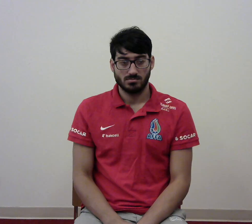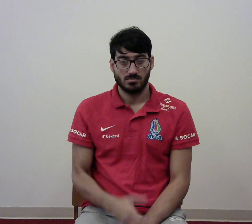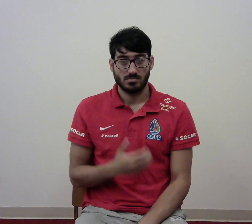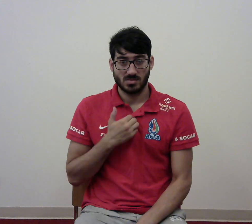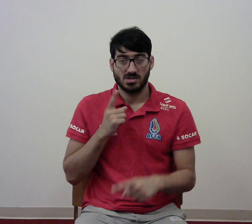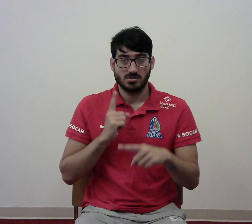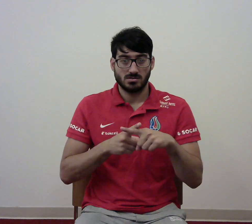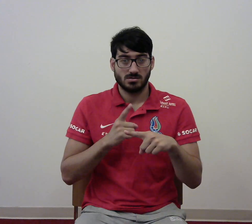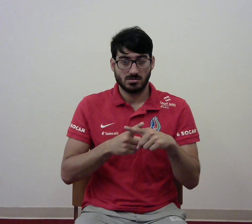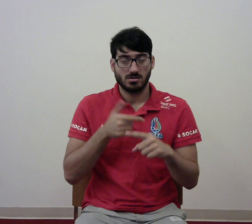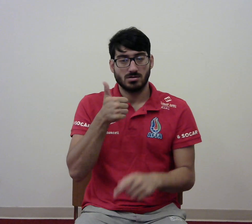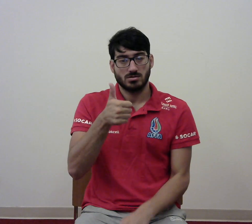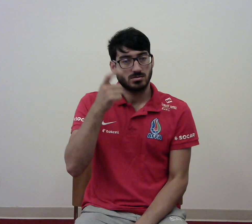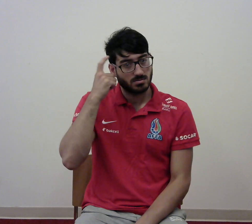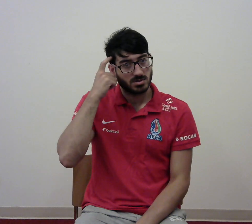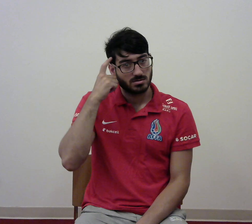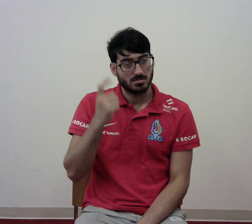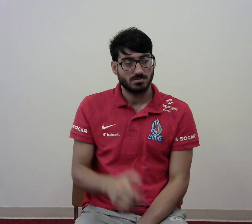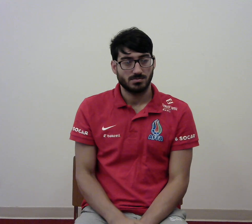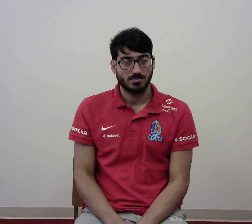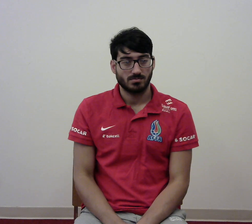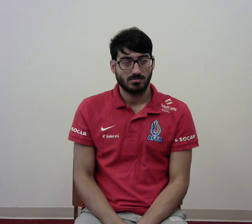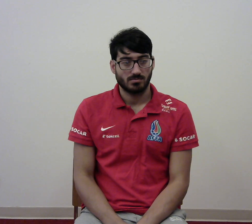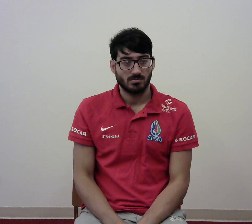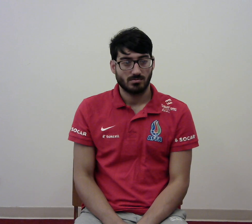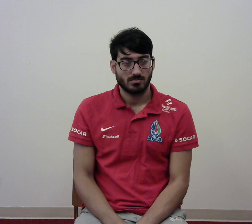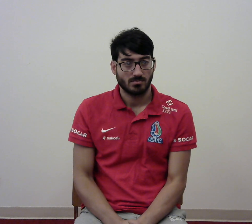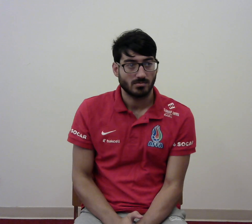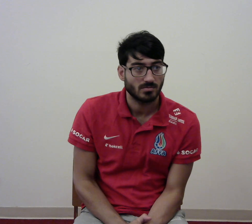Mən riyaziyyatı yaxşı bilirəm